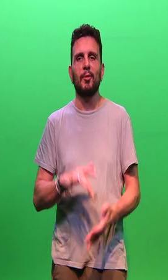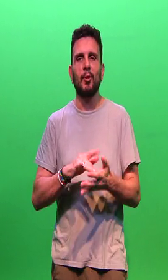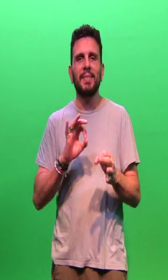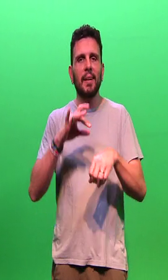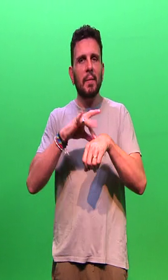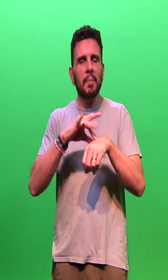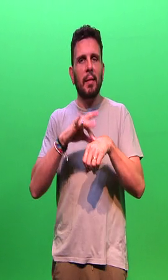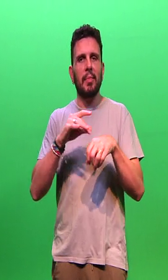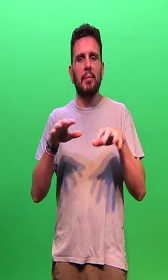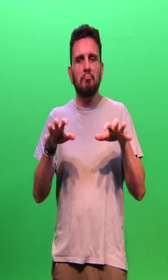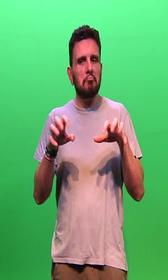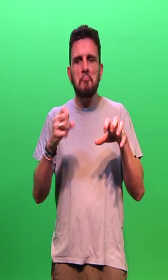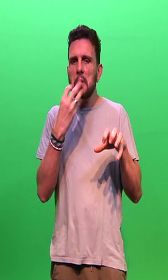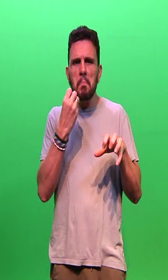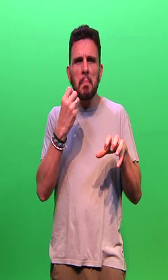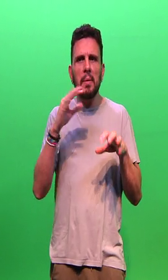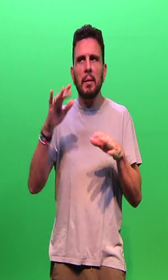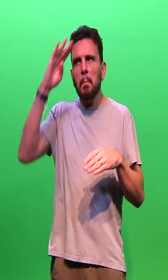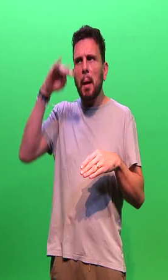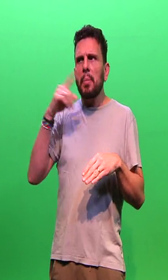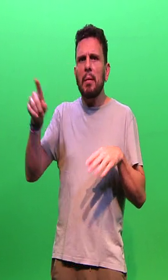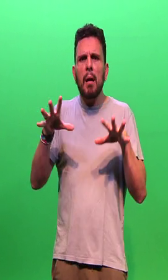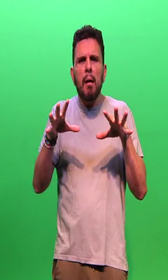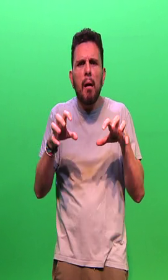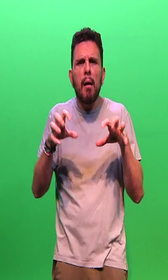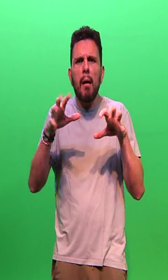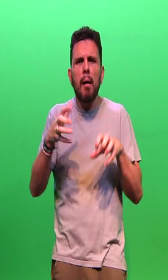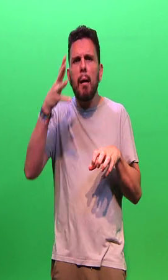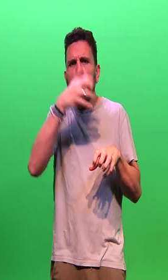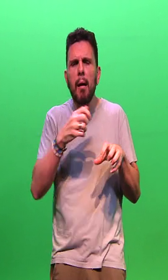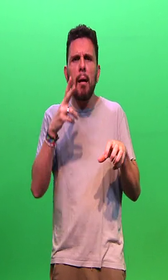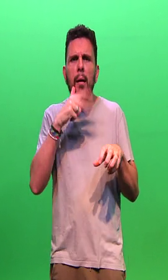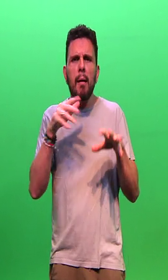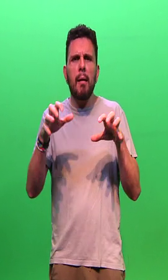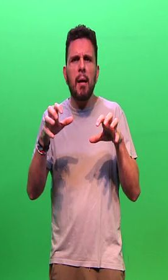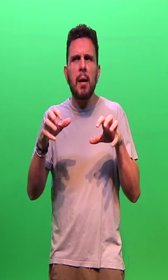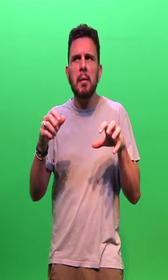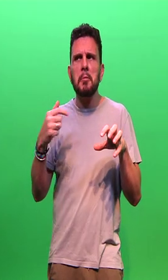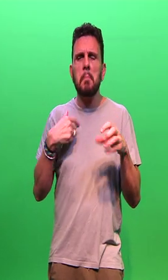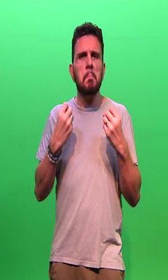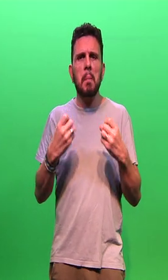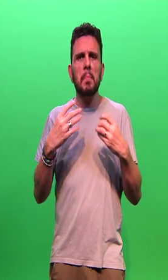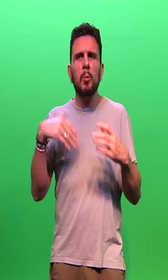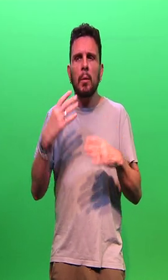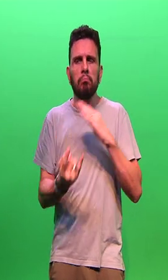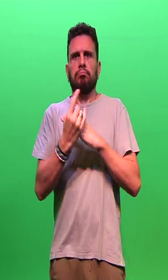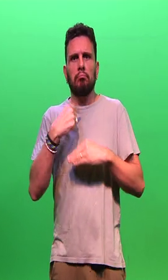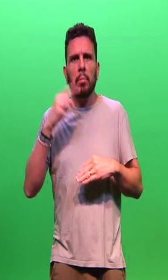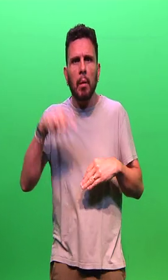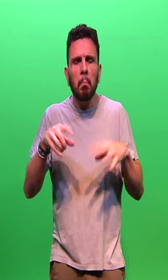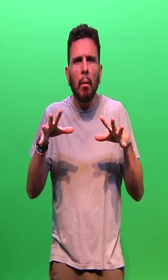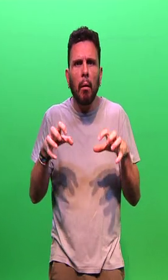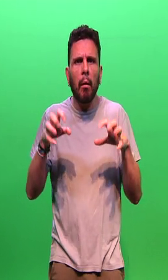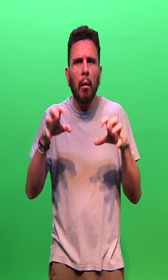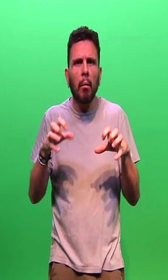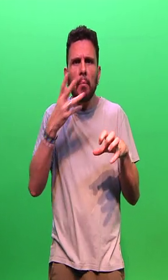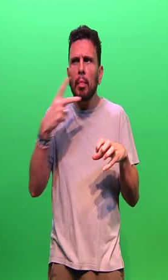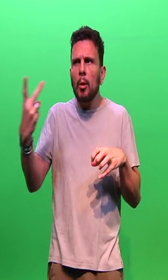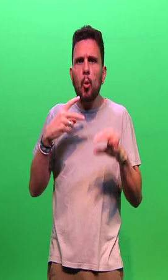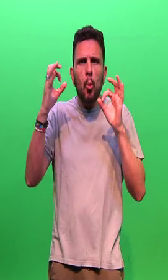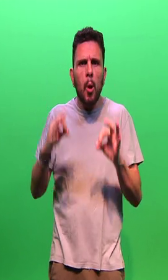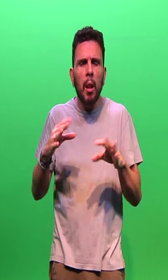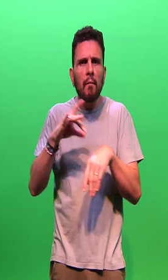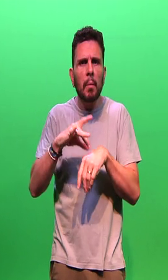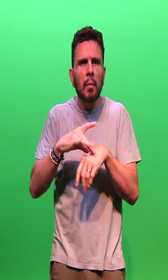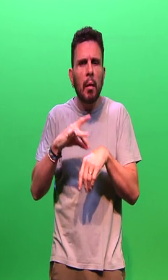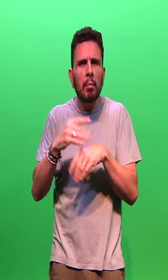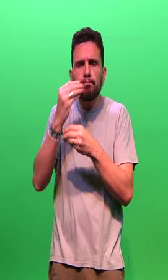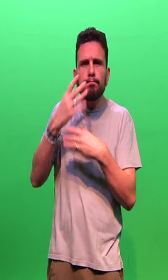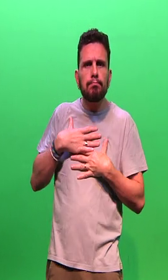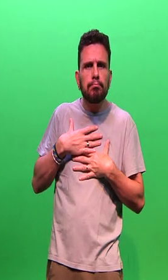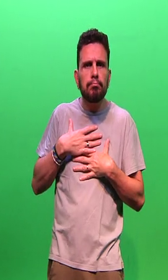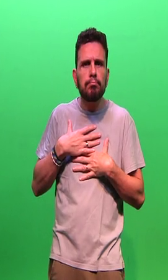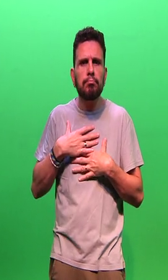Pel que fa a l'artritis estava bé, al meu pare li costa doblegar els dits, no pot, li fa mal. Jo estava bé, però de sobte també em costava doblegar els dits, pot ser que tingui el mateix que el meu pare?